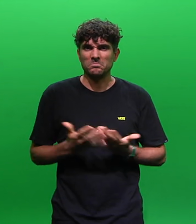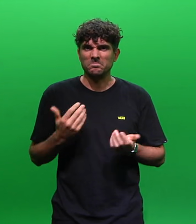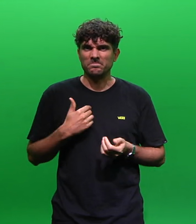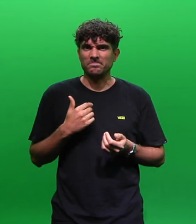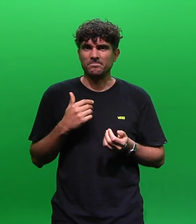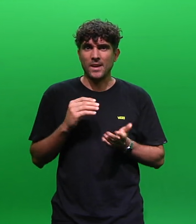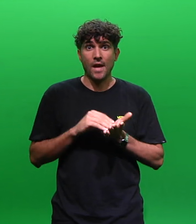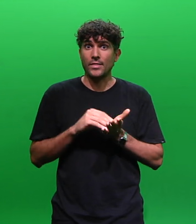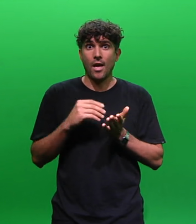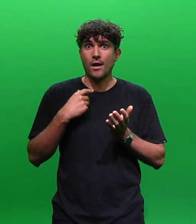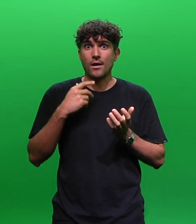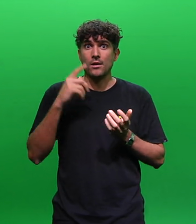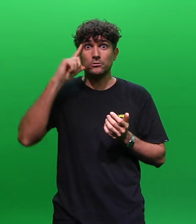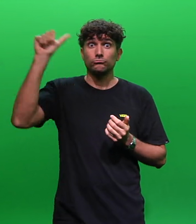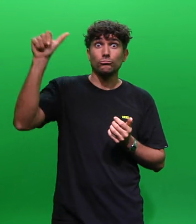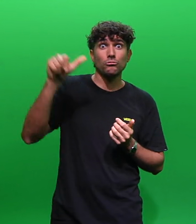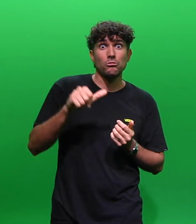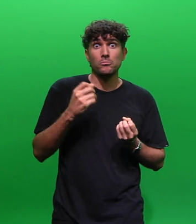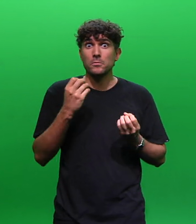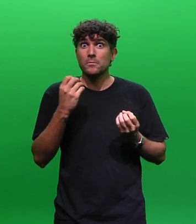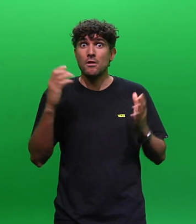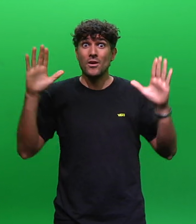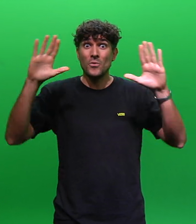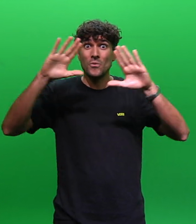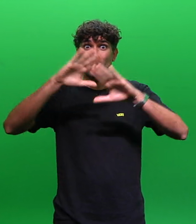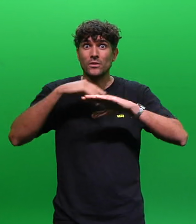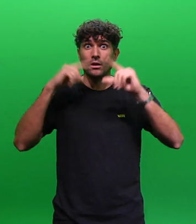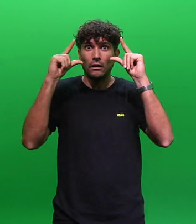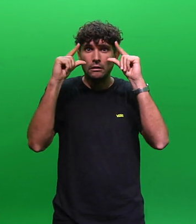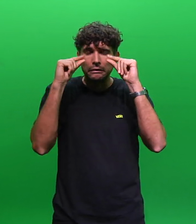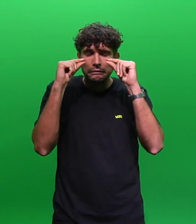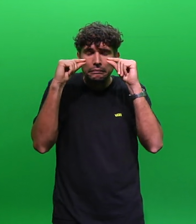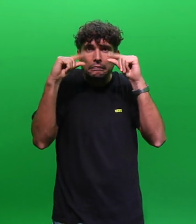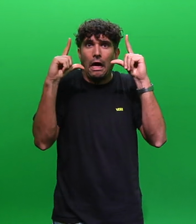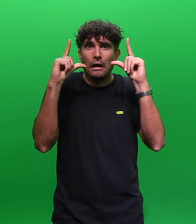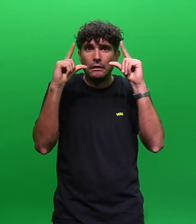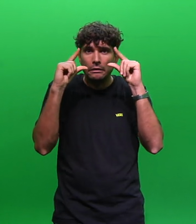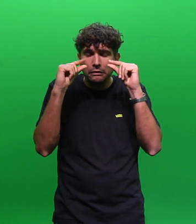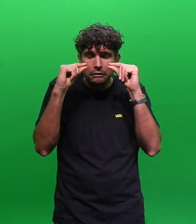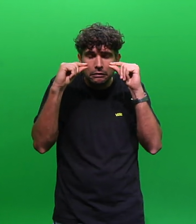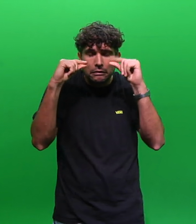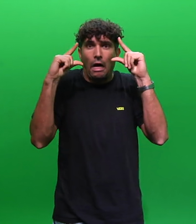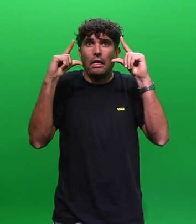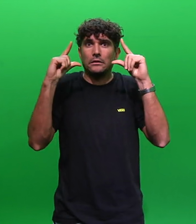De vegades durant el dia estic bé, però a la nit quan parpellejo tinc les parpelles enganxoses.